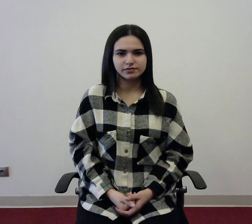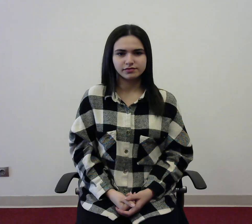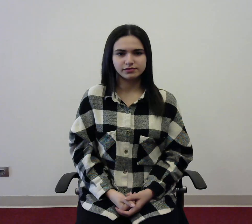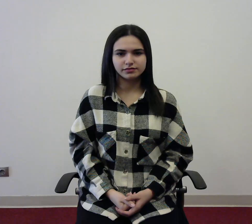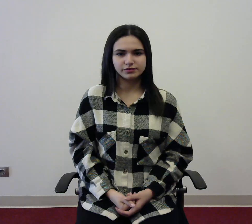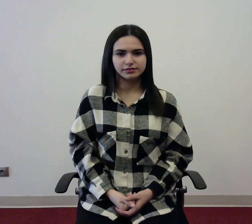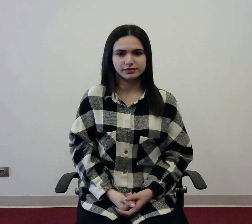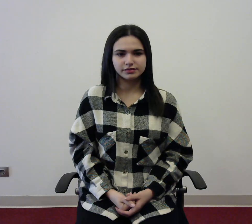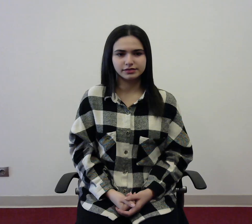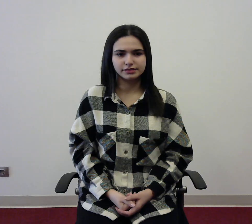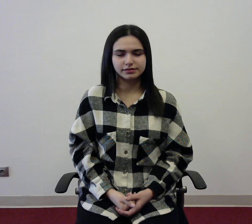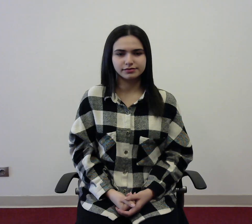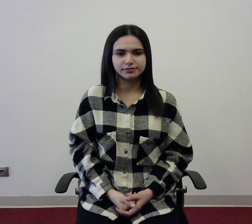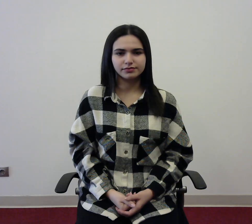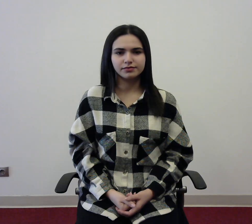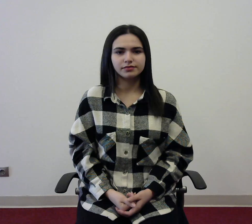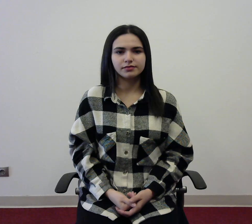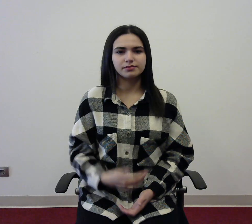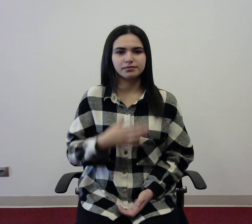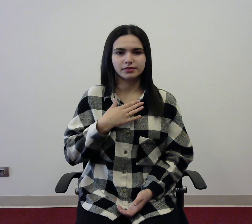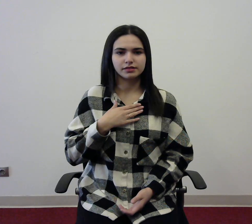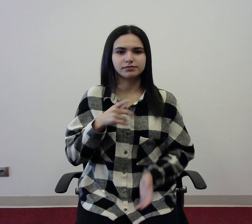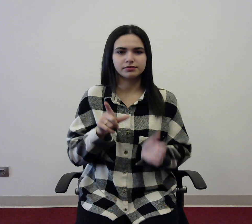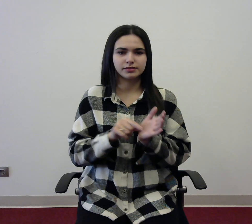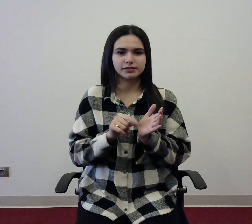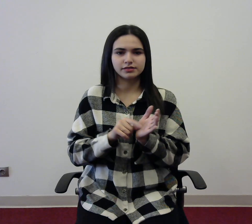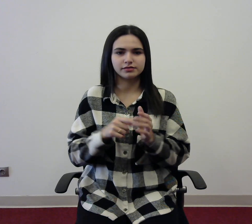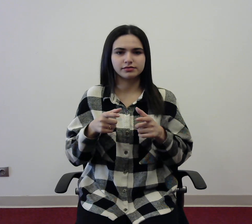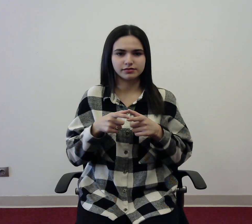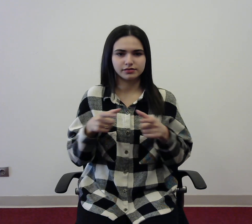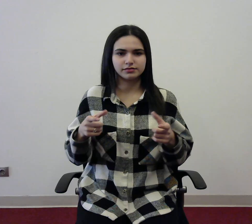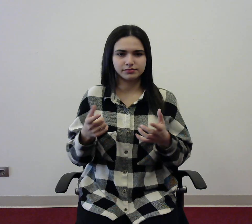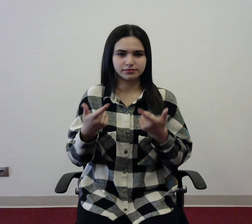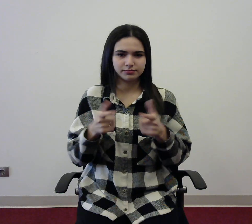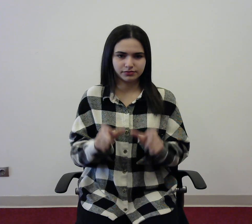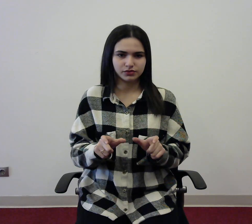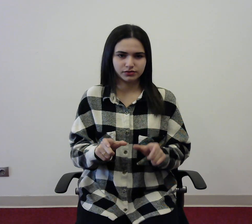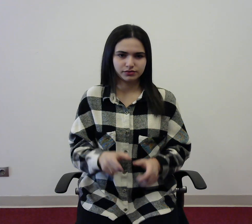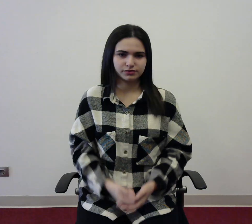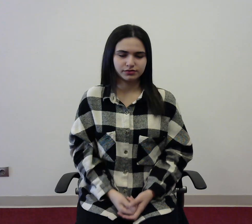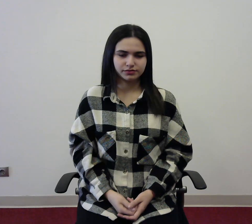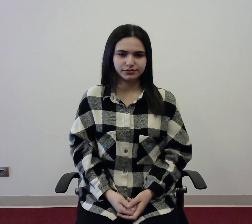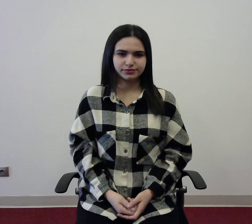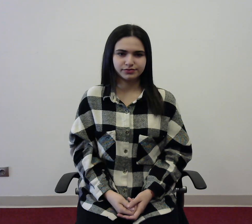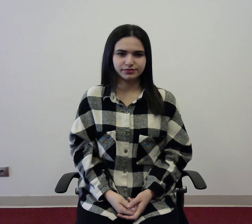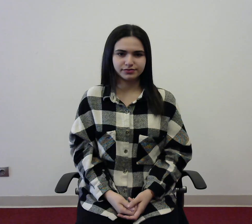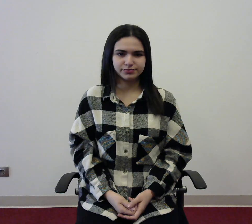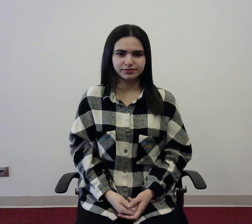Mənim pensiya kartım bloklanıb